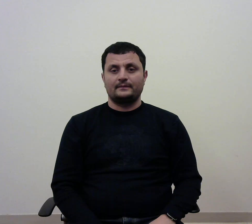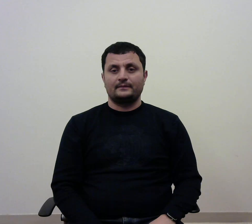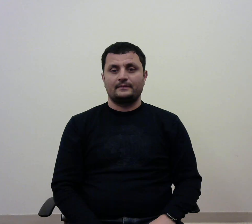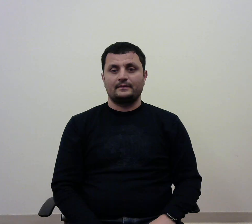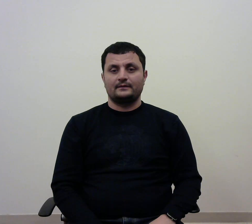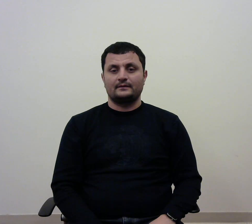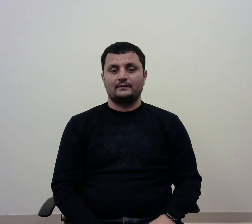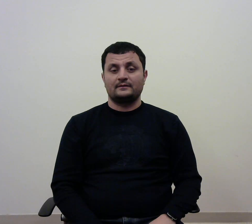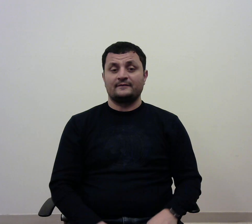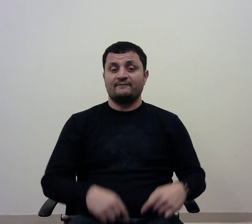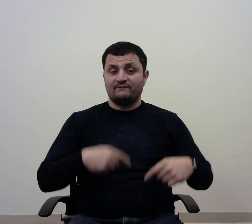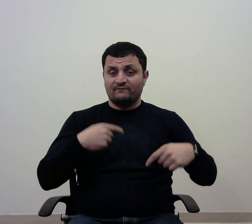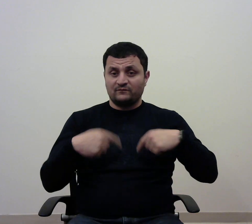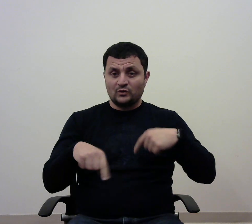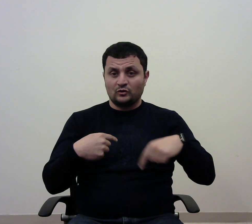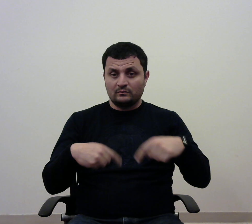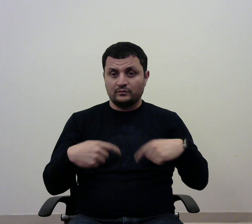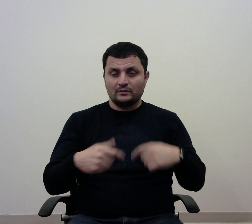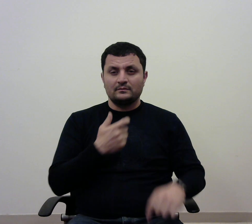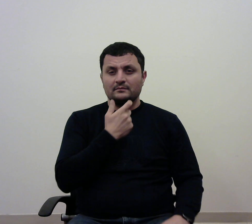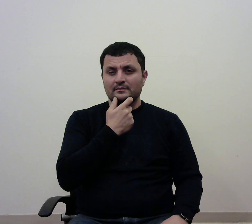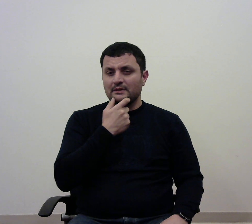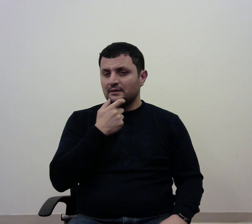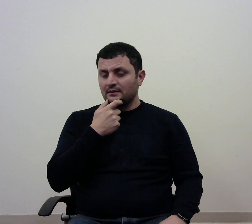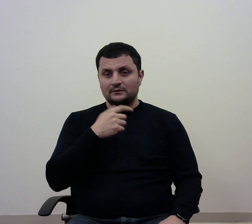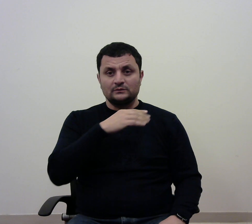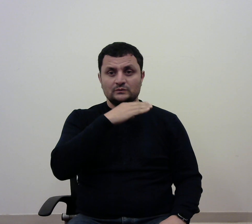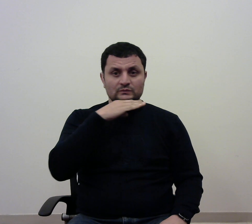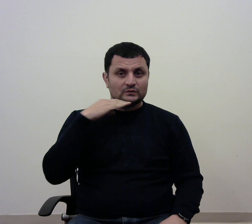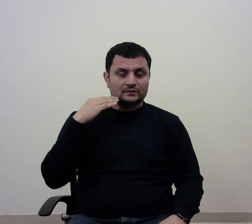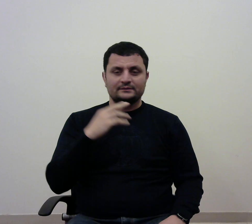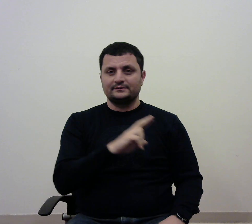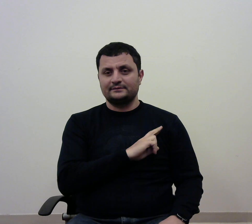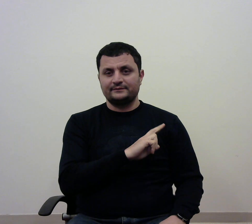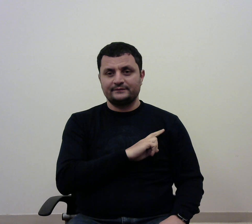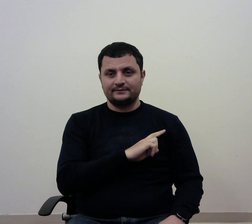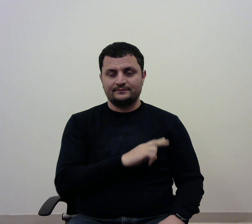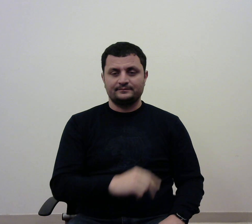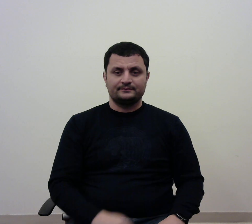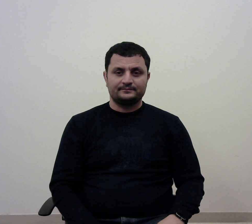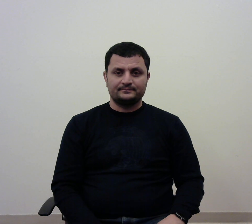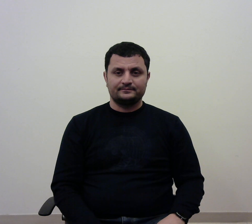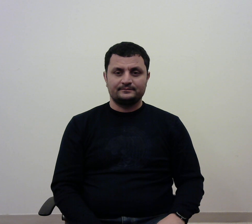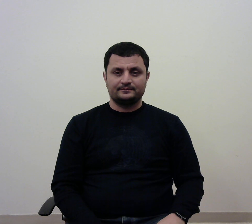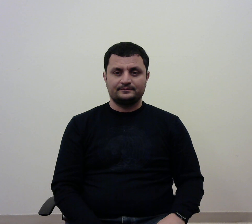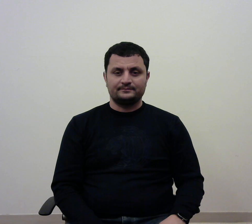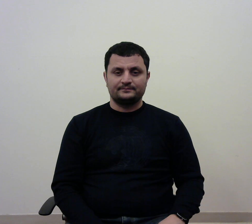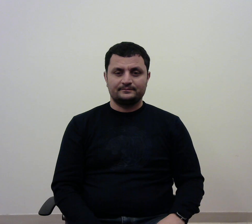Futbol izləməyi çox sevirəm